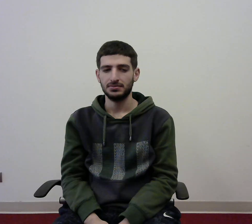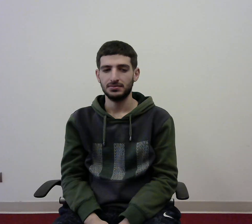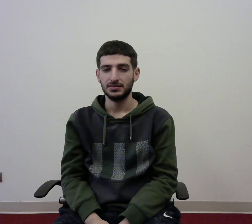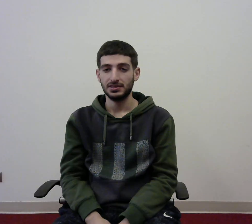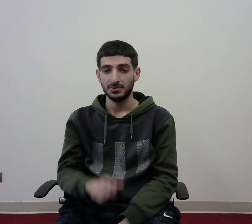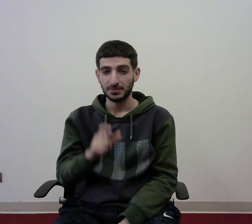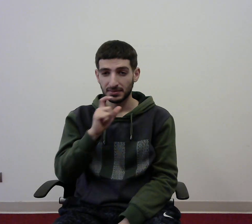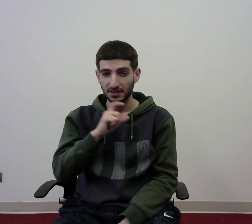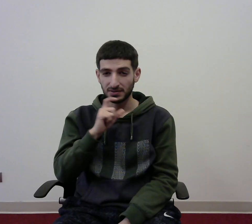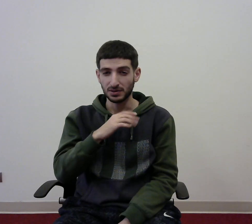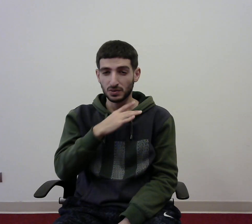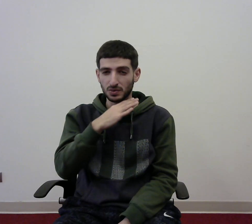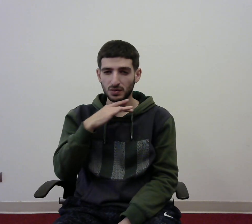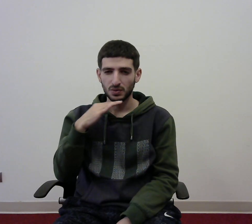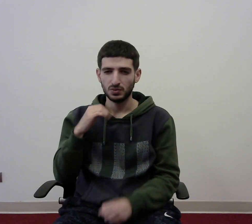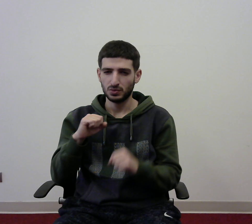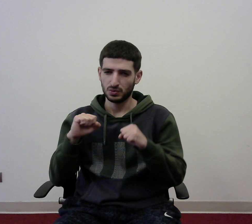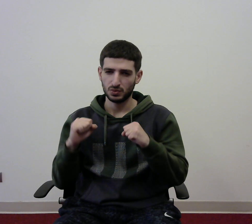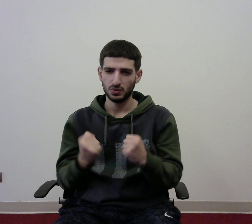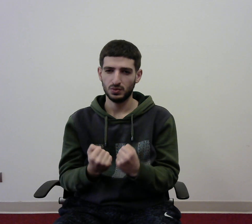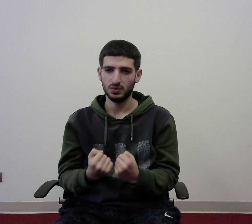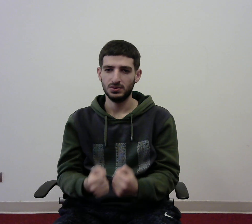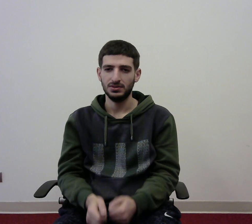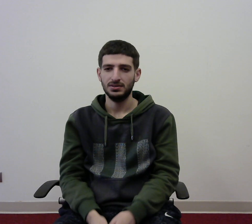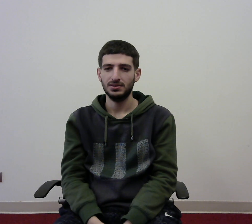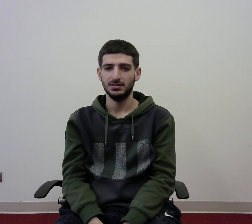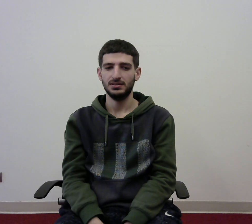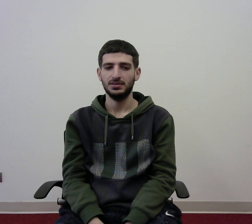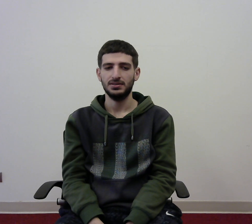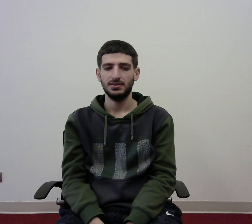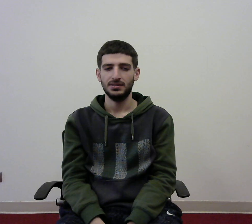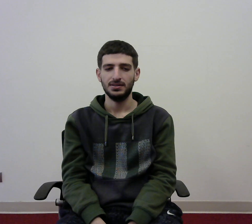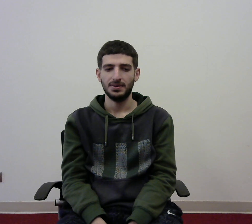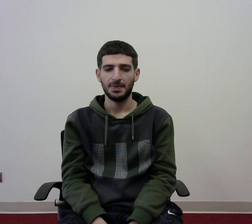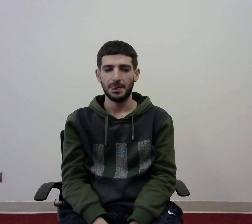Dondurma çox soyuqdur